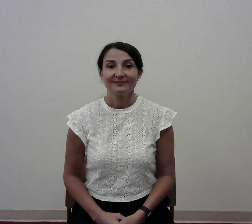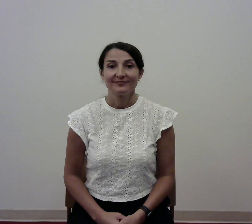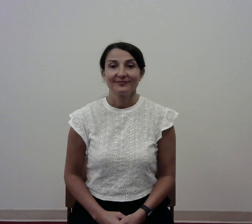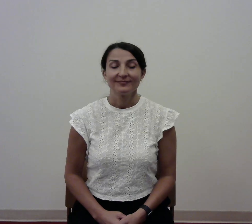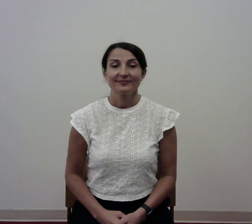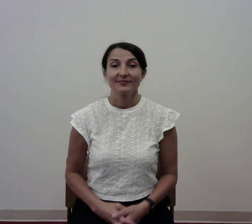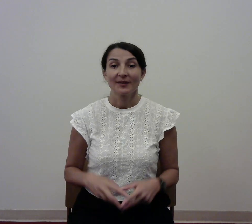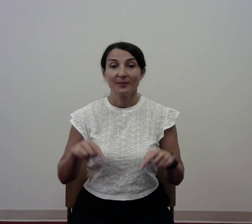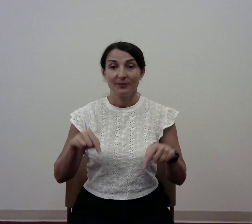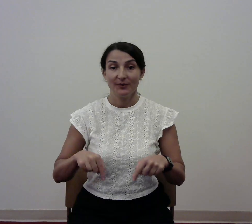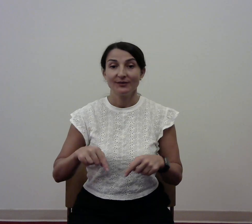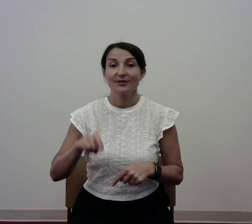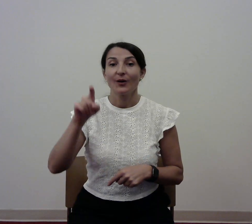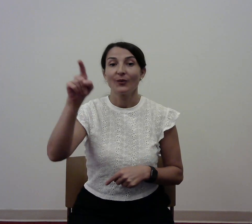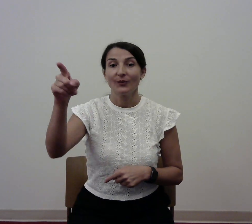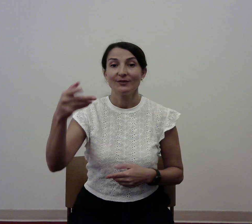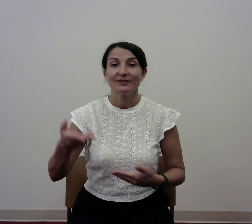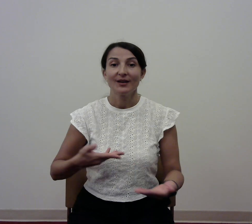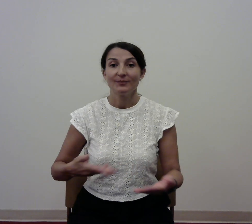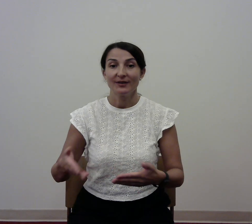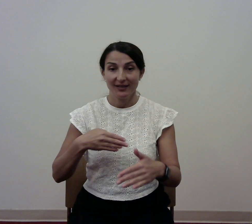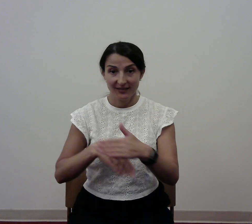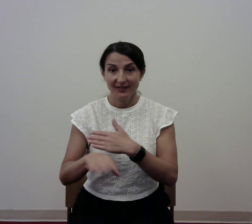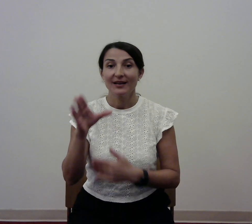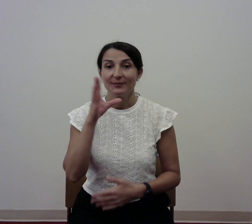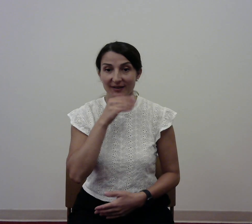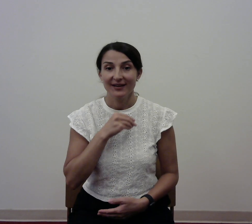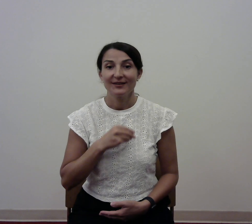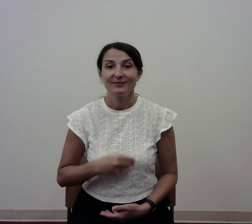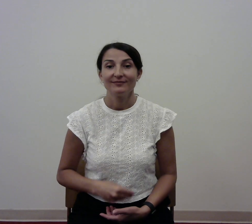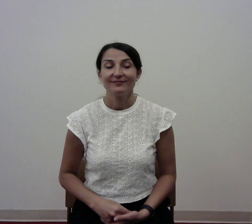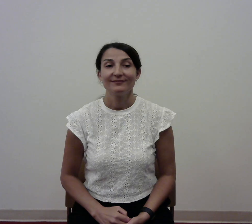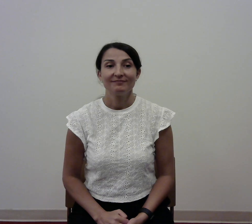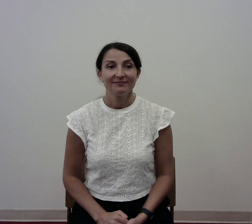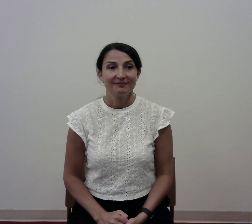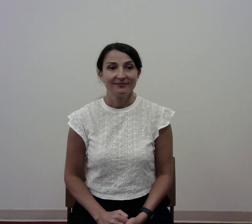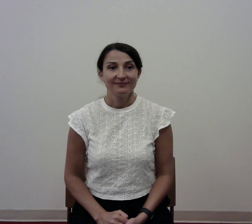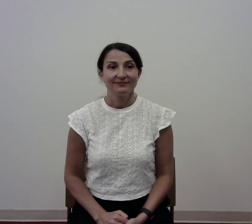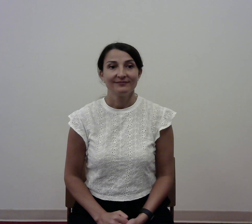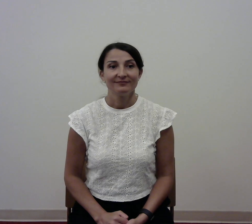Burdan ora piyada gedə bilərəmmi?